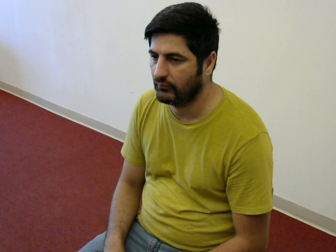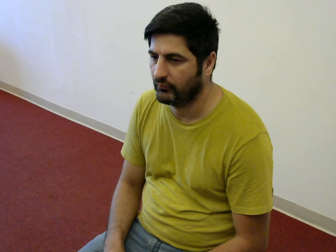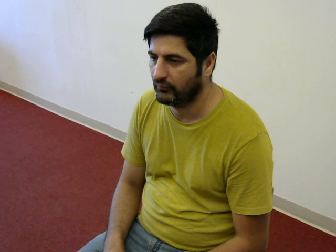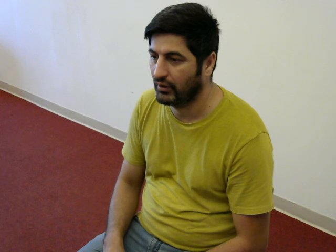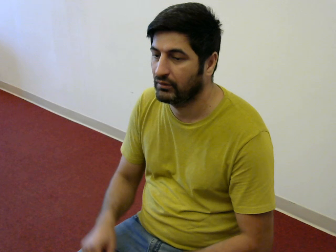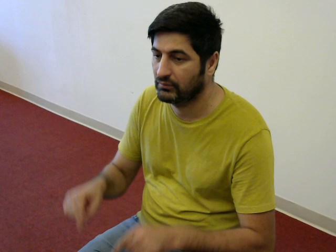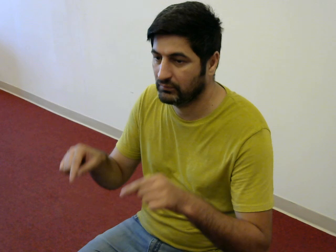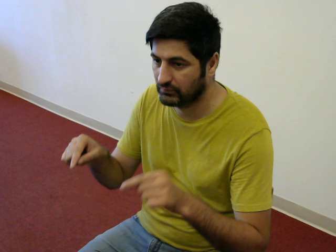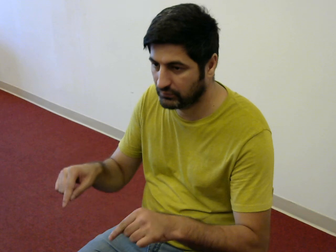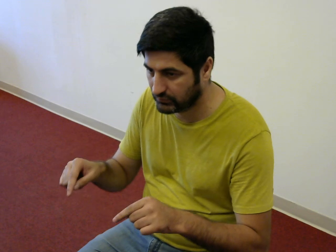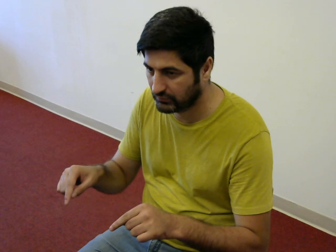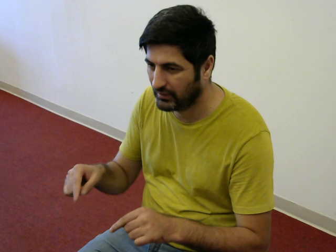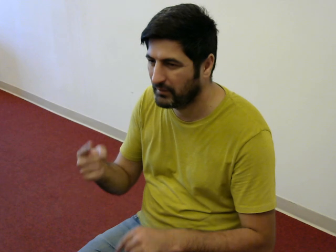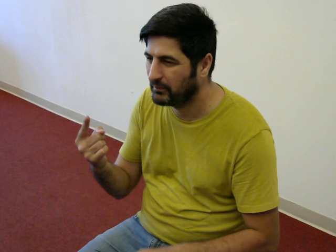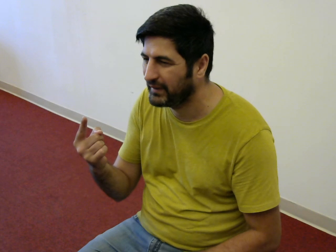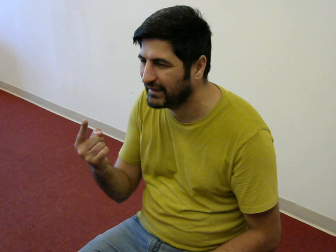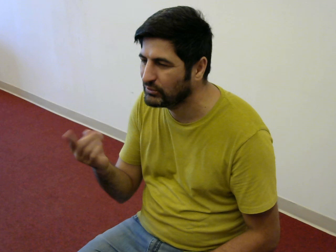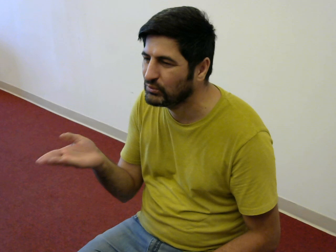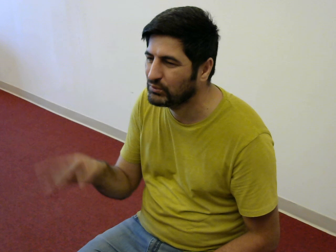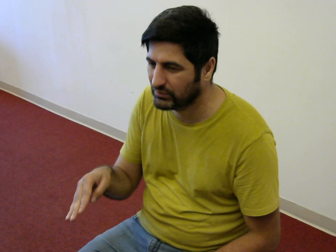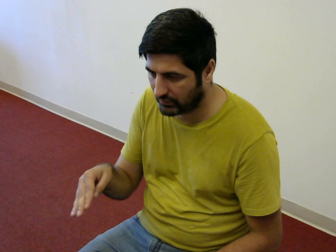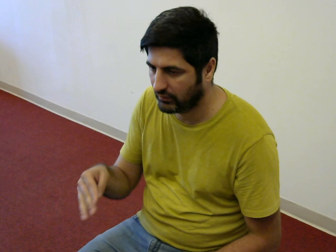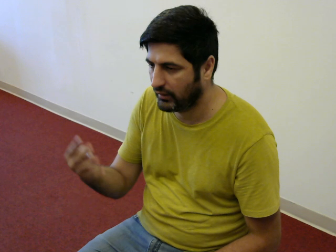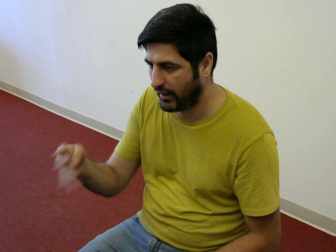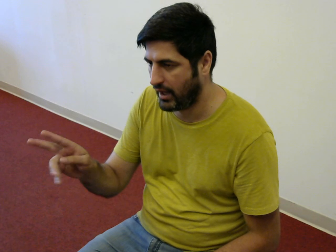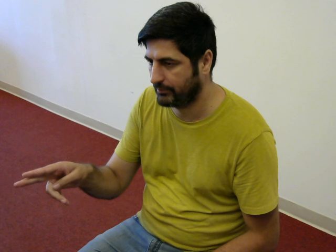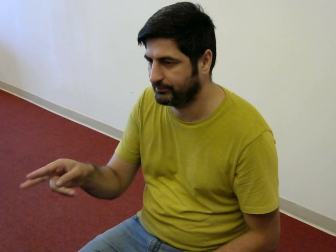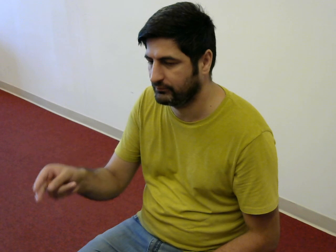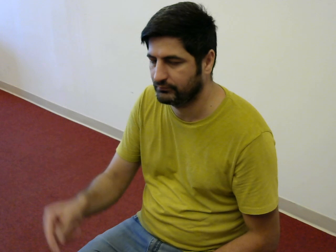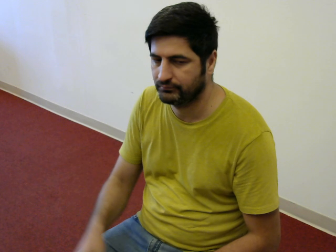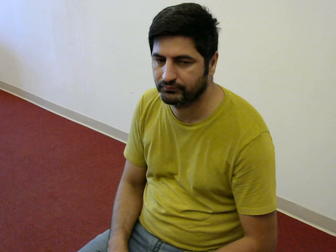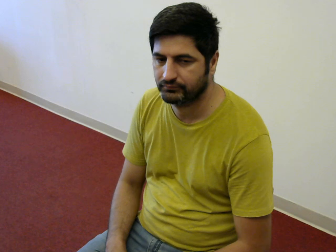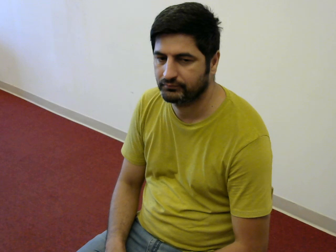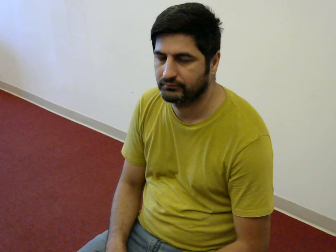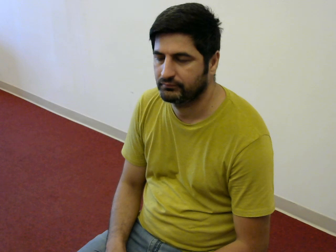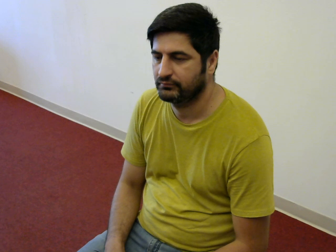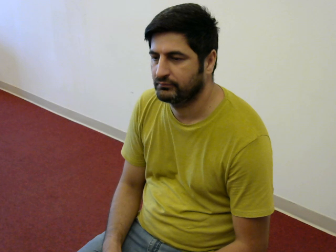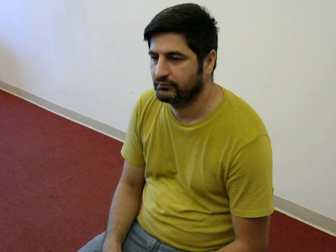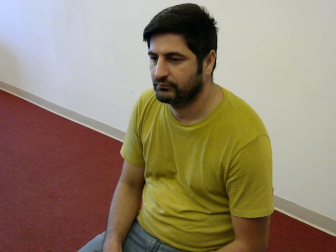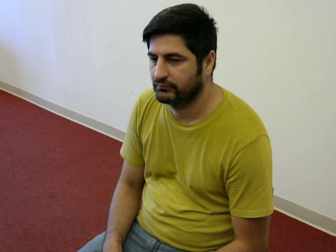Bunun bir dənəsi 40 qəpikdir